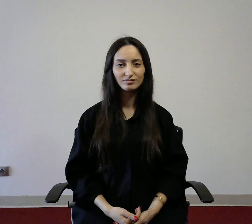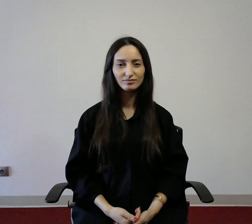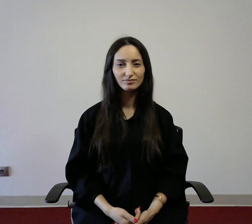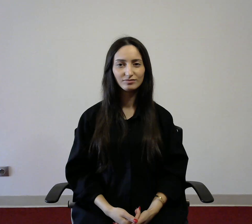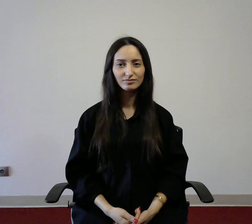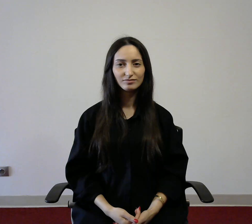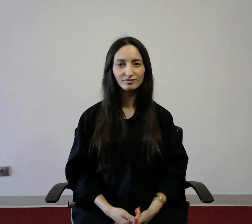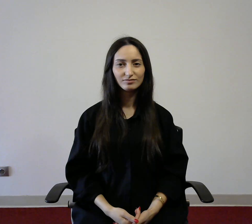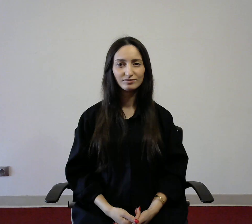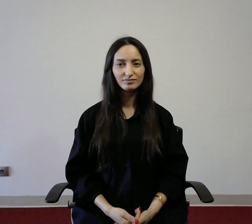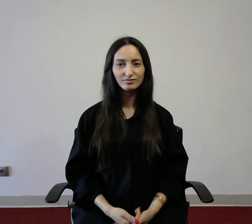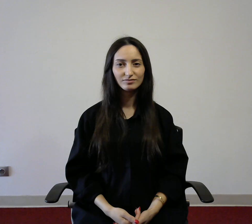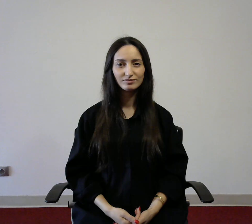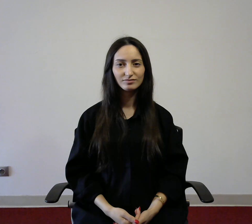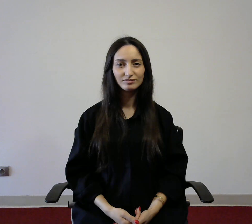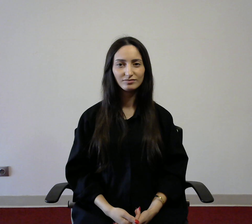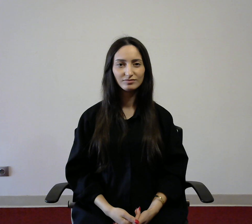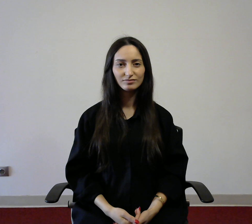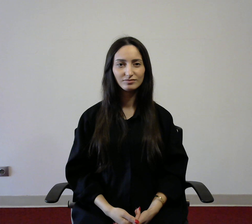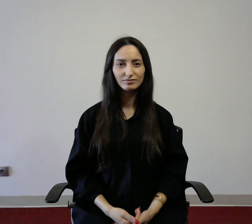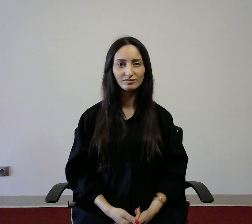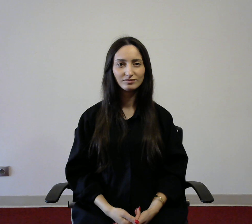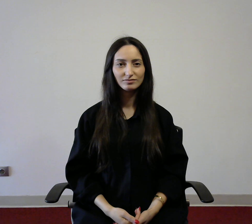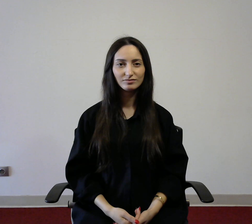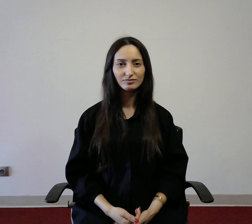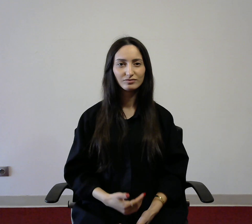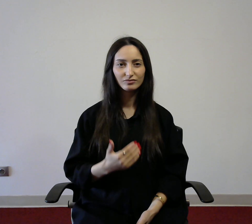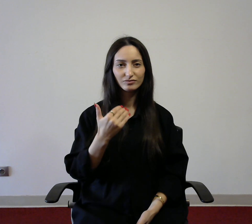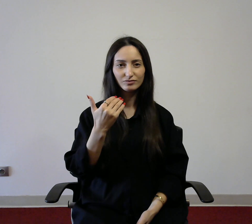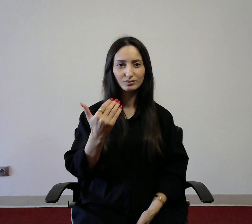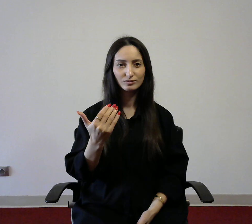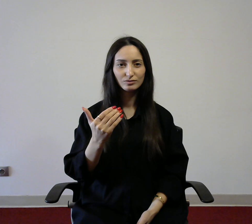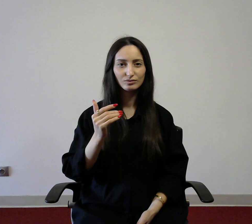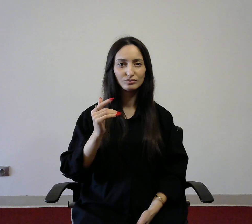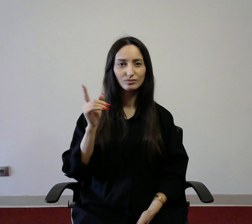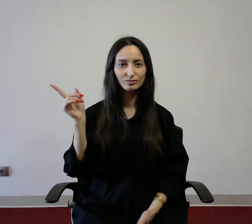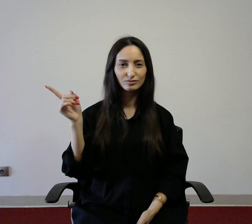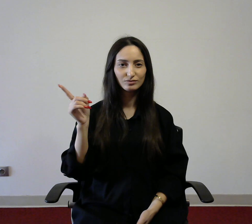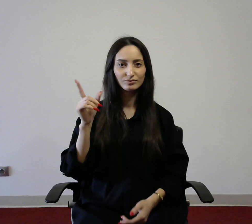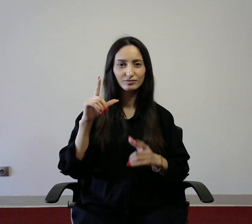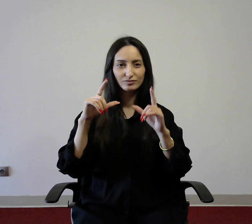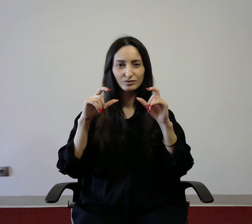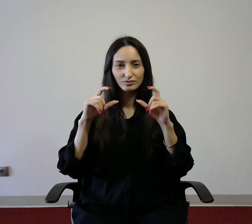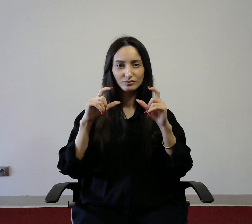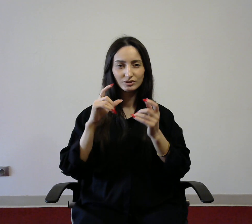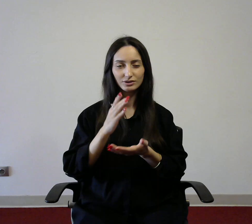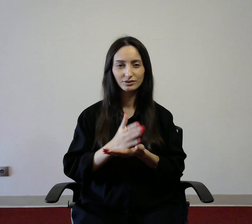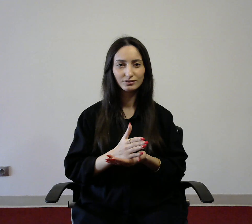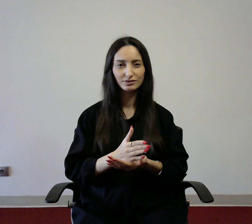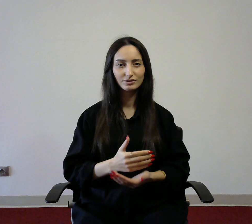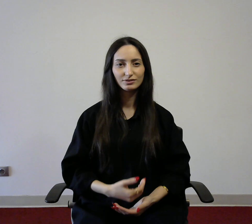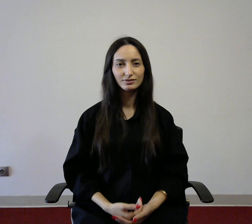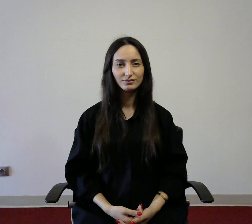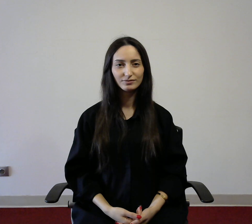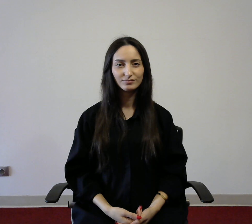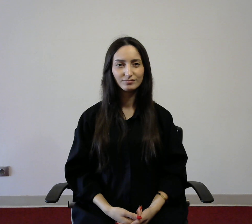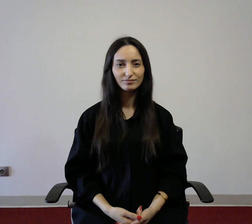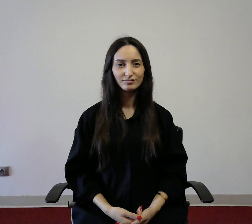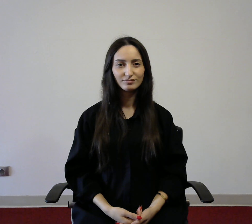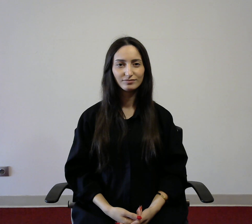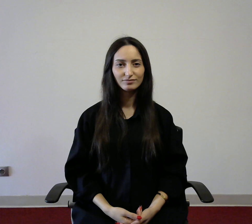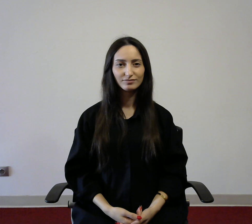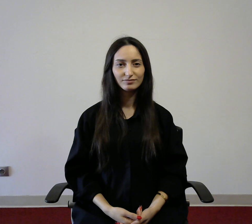Sizdə onun şəkli var?